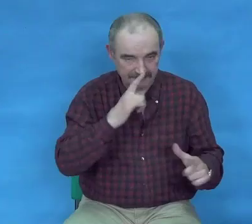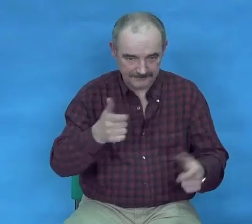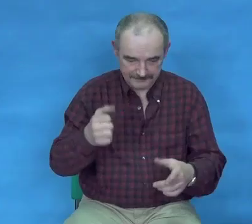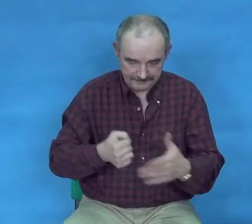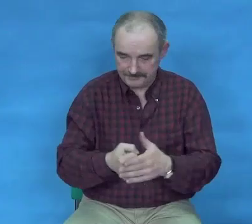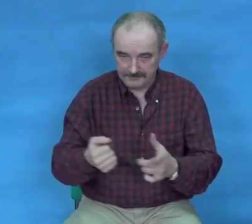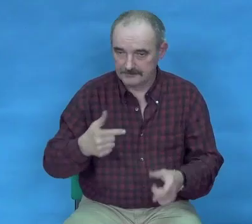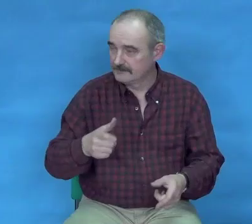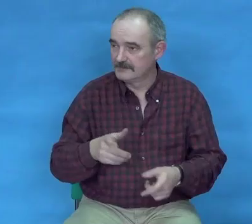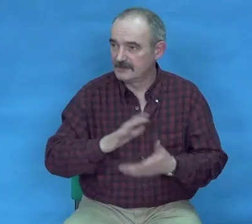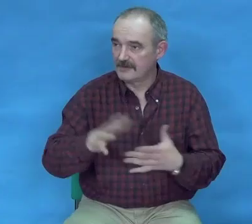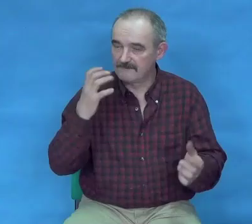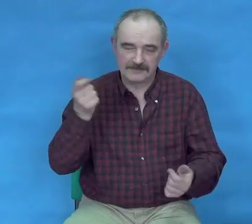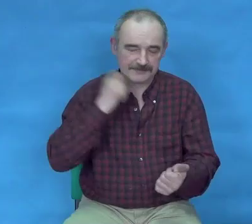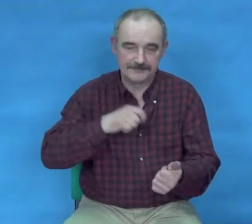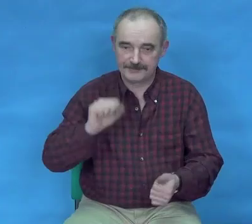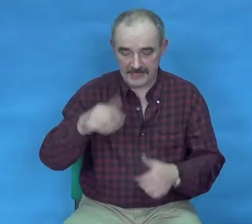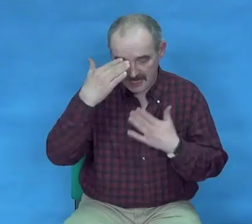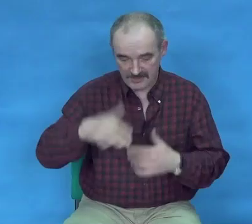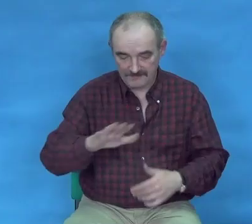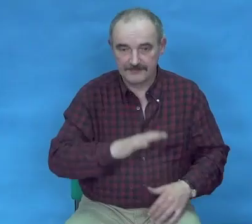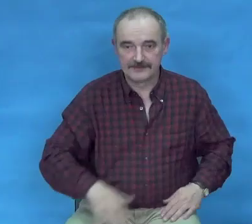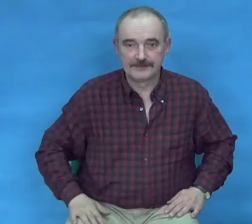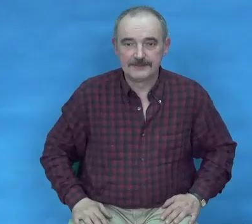Słyszałem w wiadomościach o wielu wypadkach w rejonie Katowic.